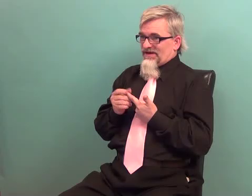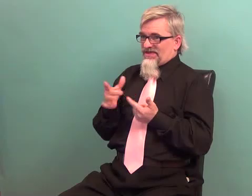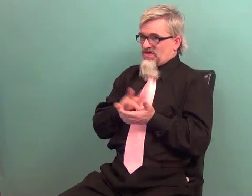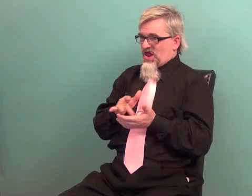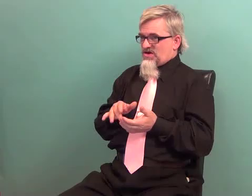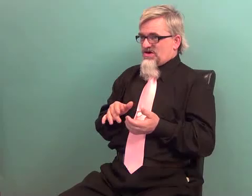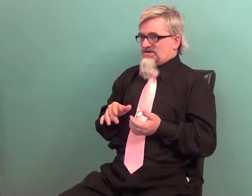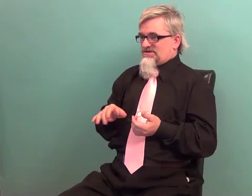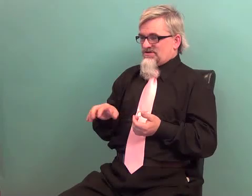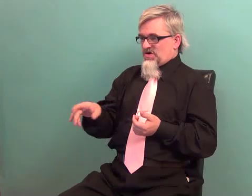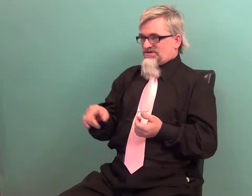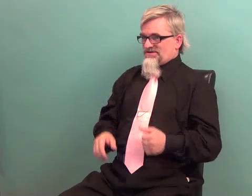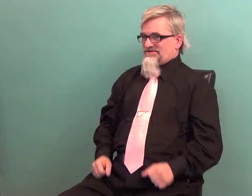Nie dotykać ani nie wchodzić.